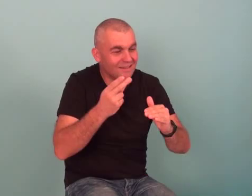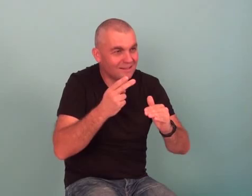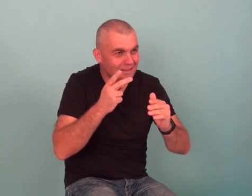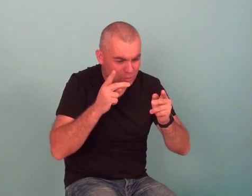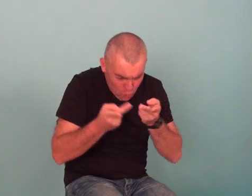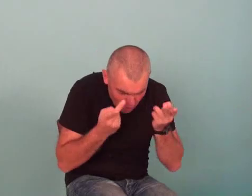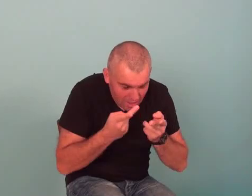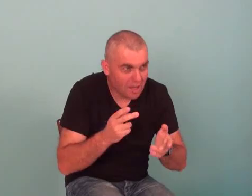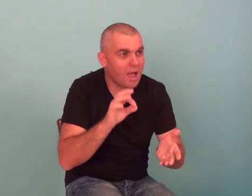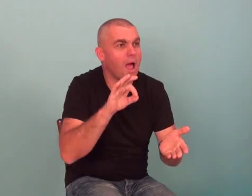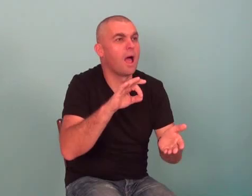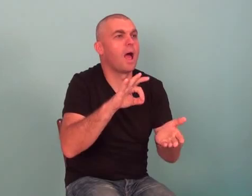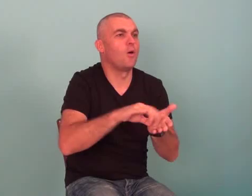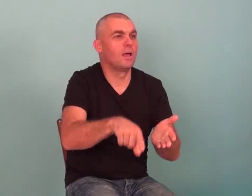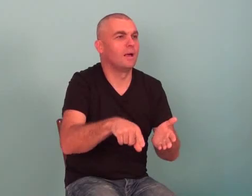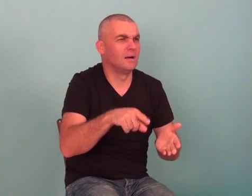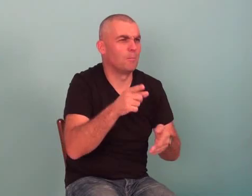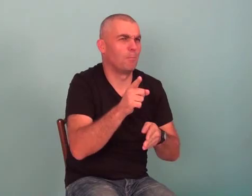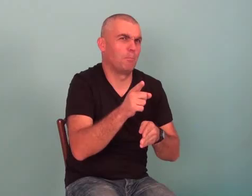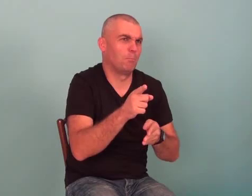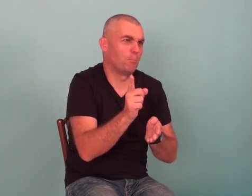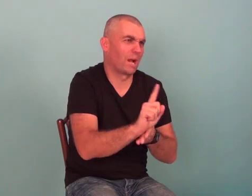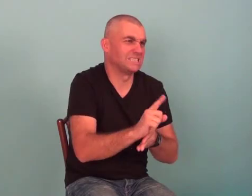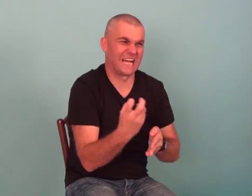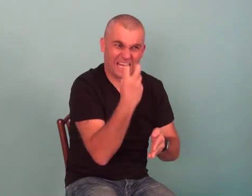Szuka I akurat mysz gryzie go w nos.